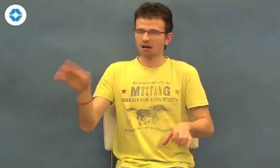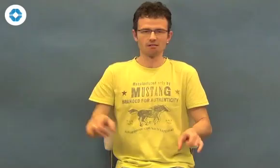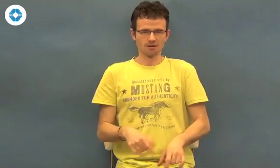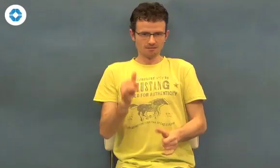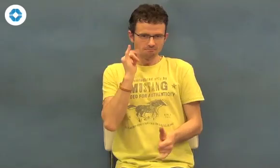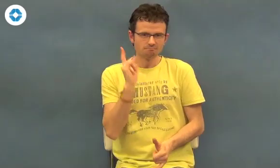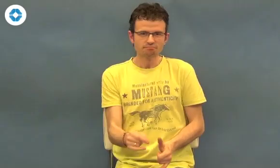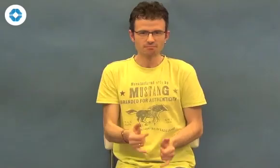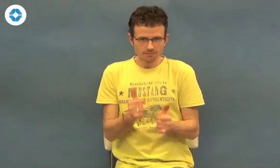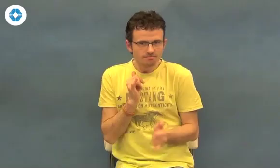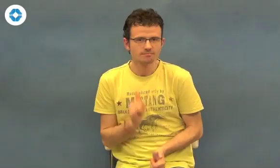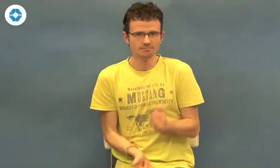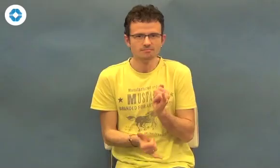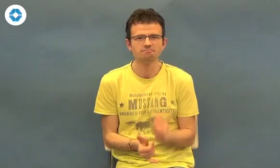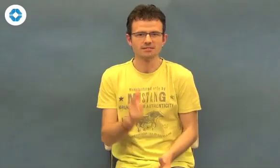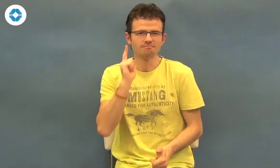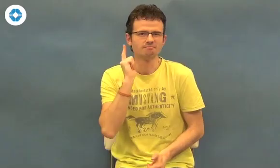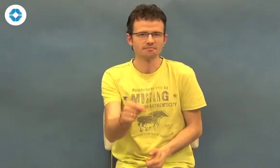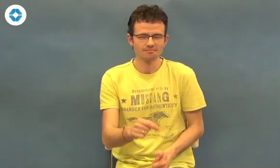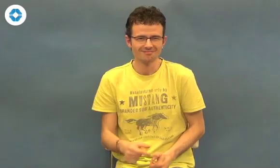Odjechał dalej na rowerze.